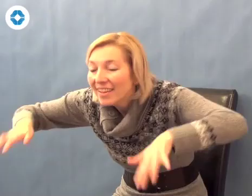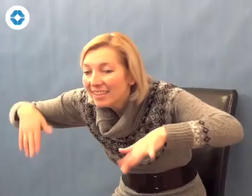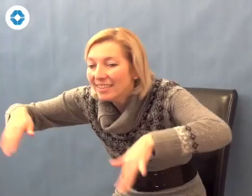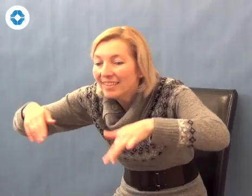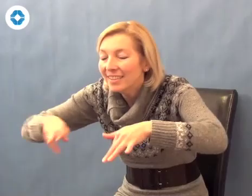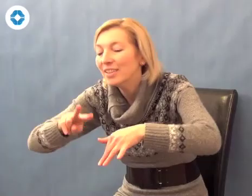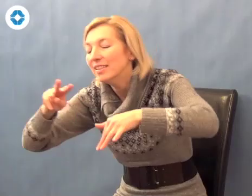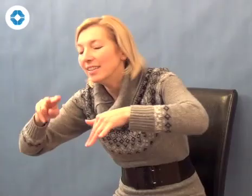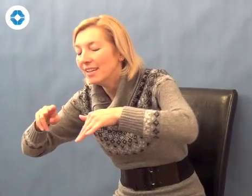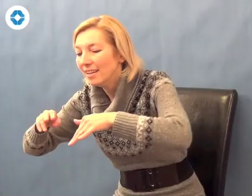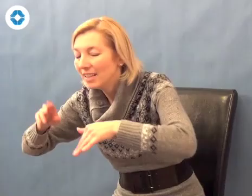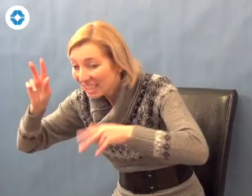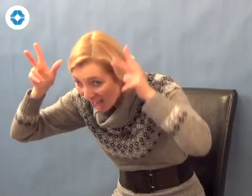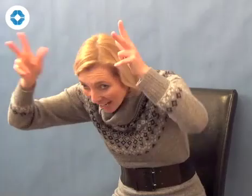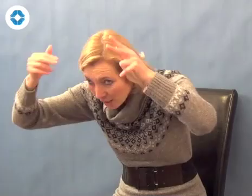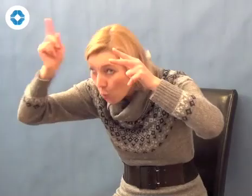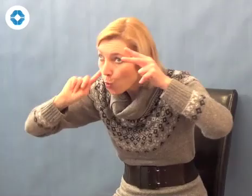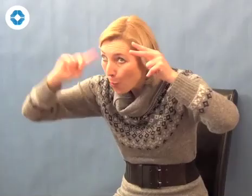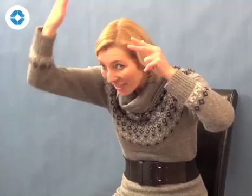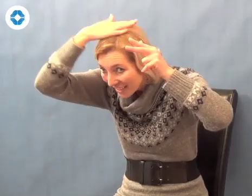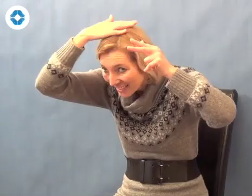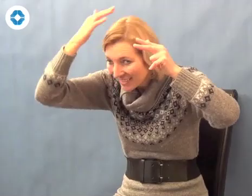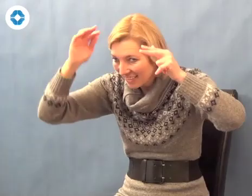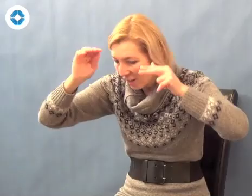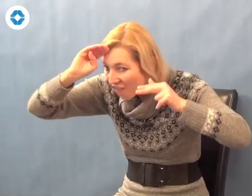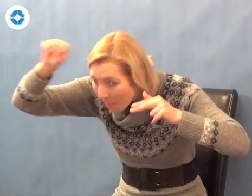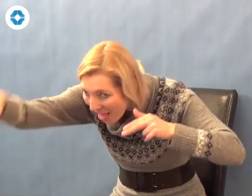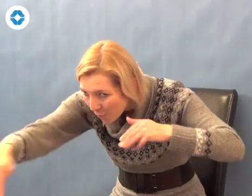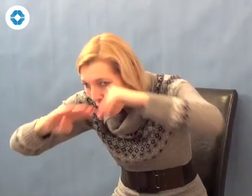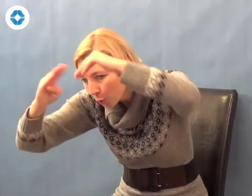Następnie chłopiec spadł z poroża.